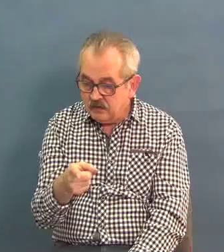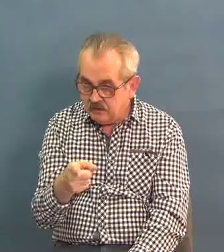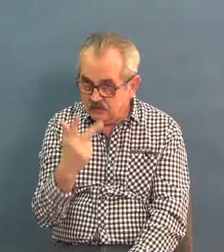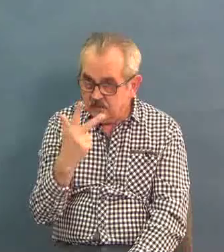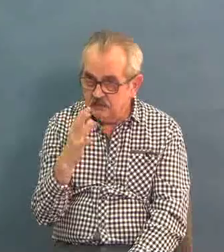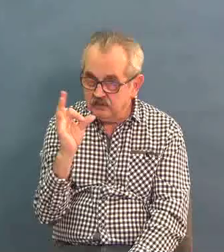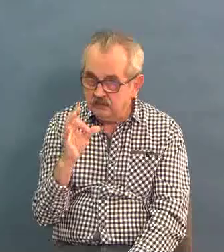Trzeciego, w środę.